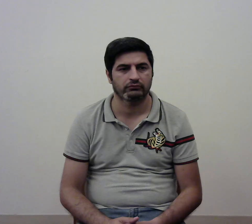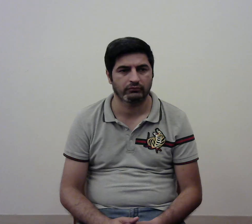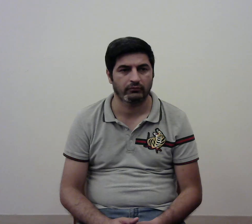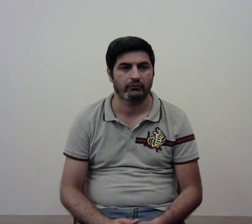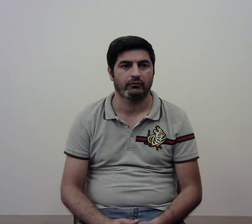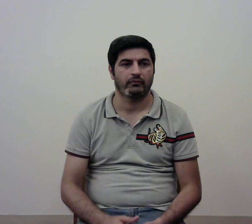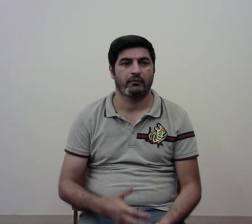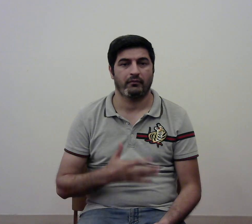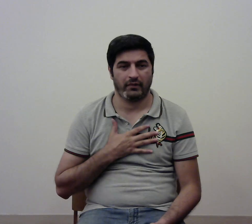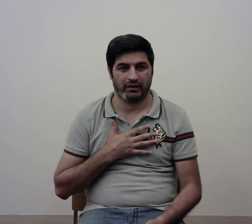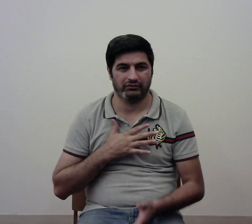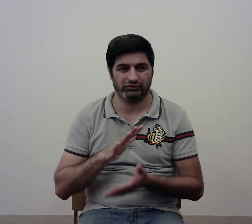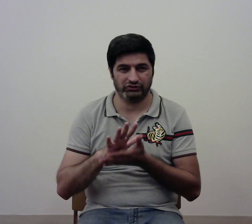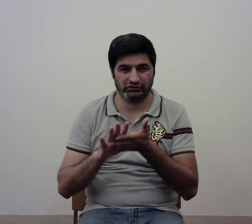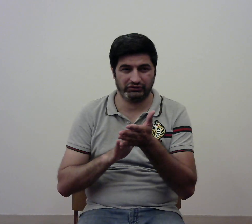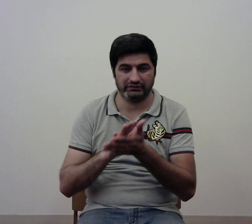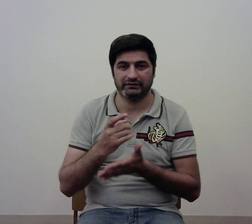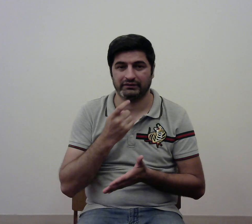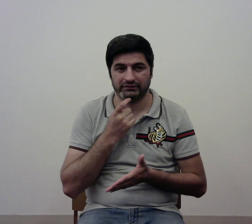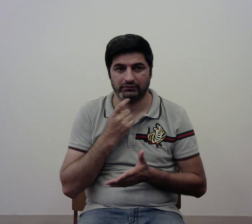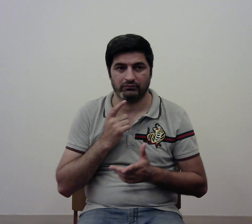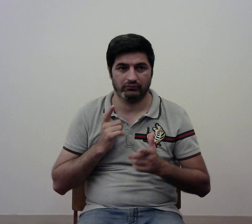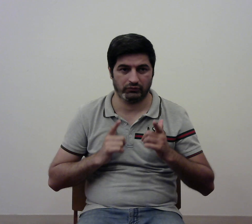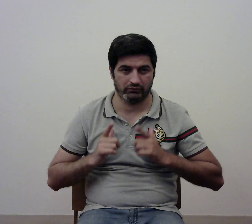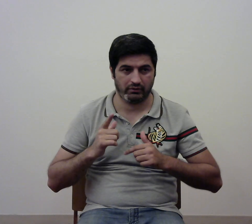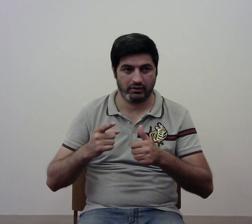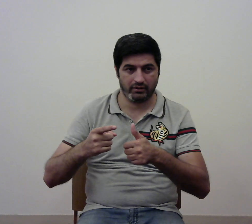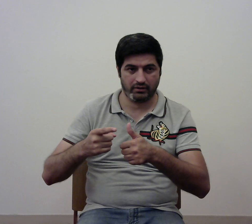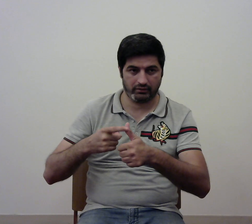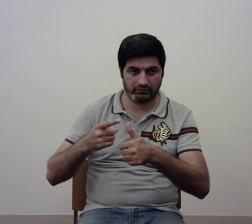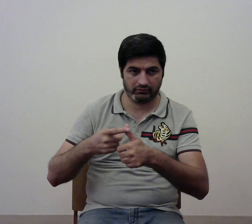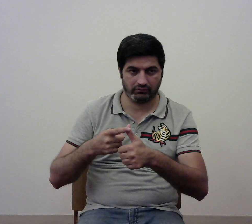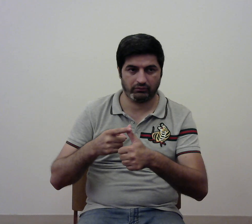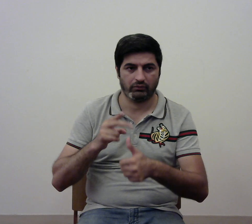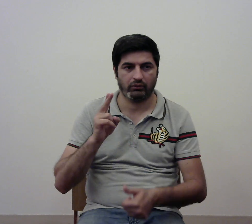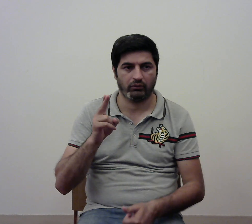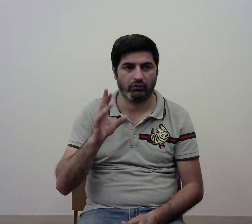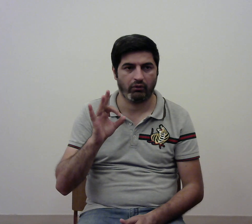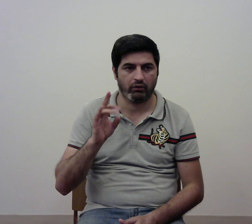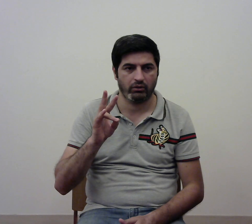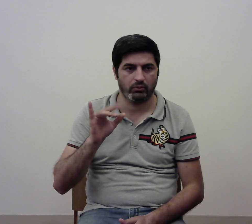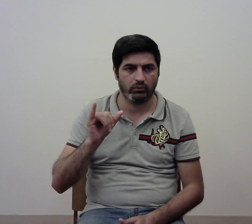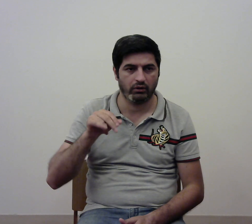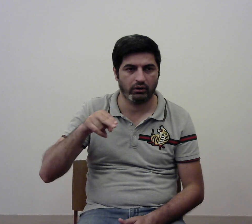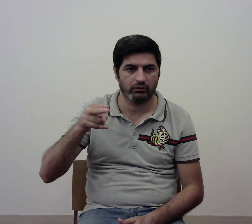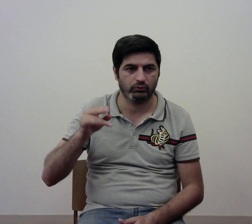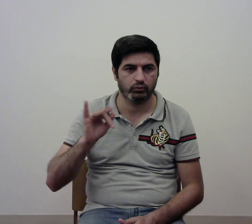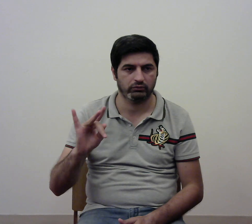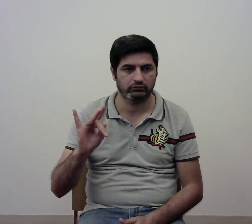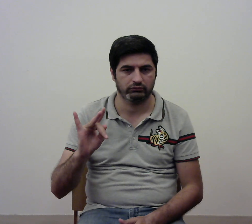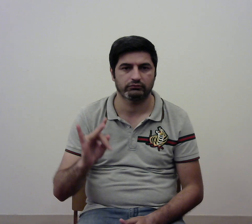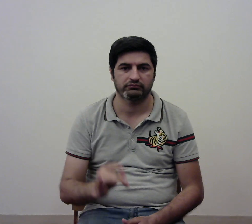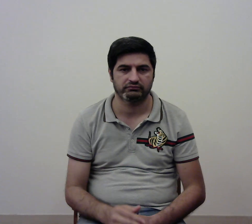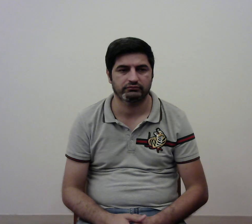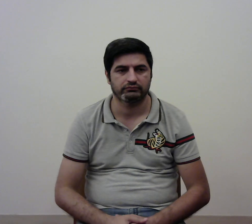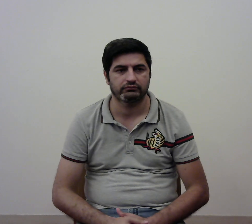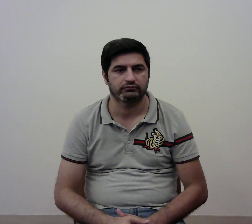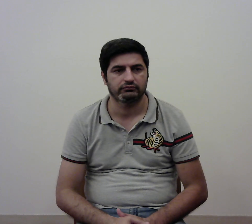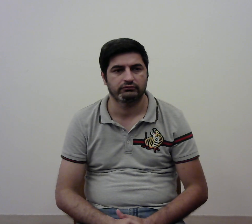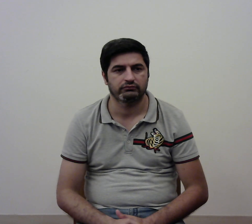Mənim işarə dili müəlliməmin adı Könüldür